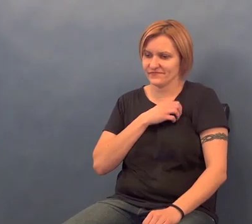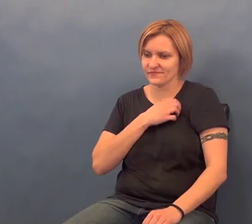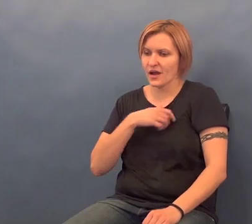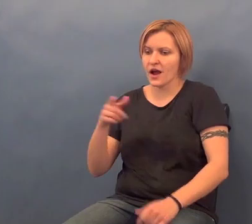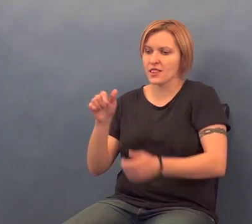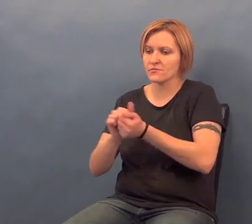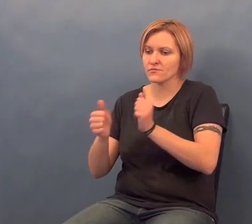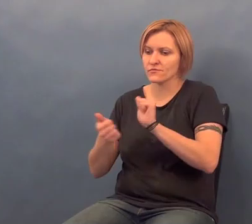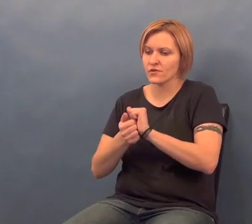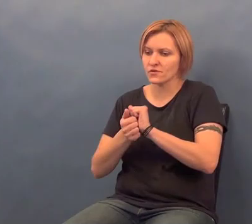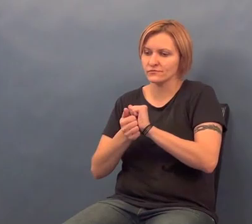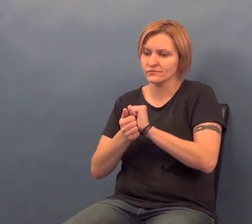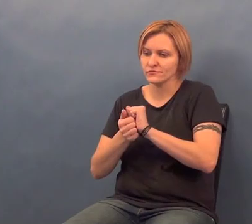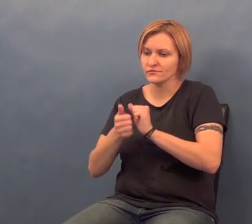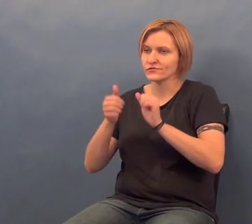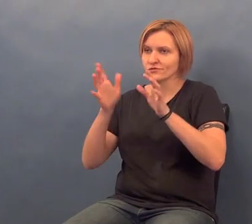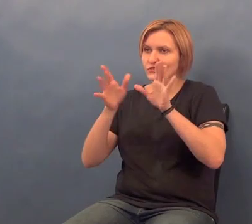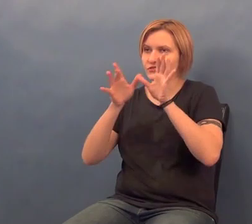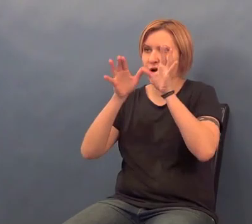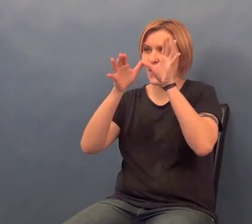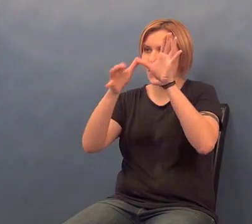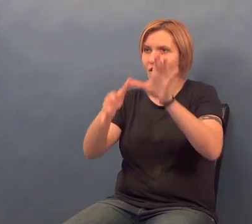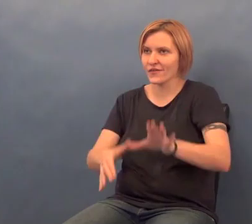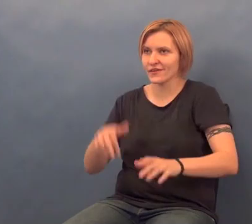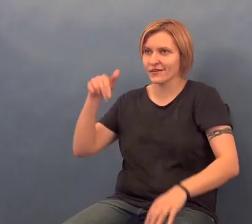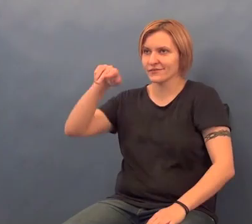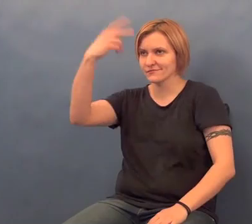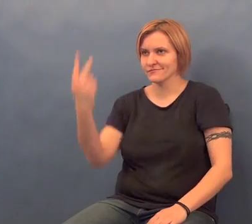Albo schody, spaść ze schodów.